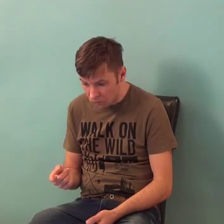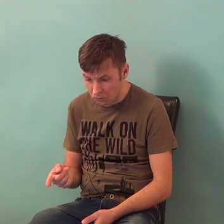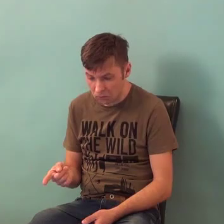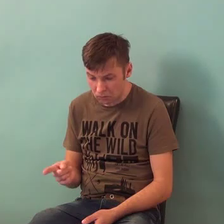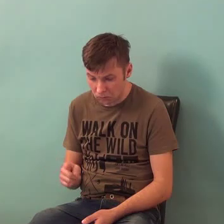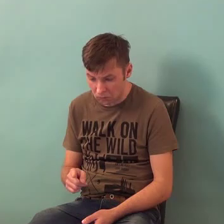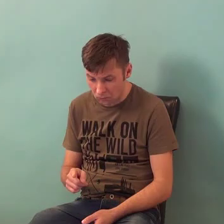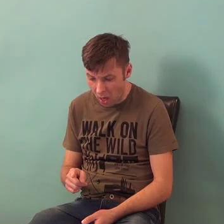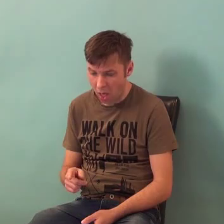Z powrotem.